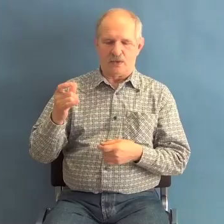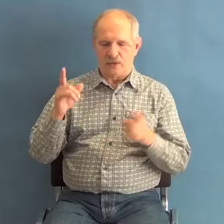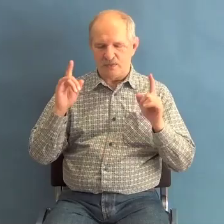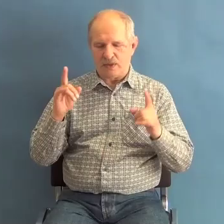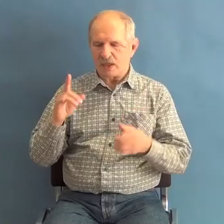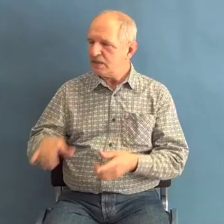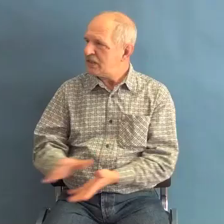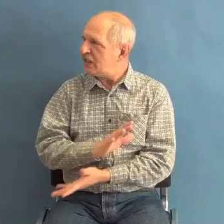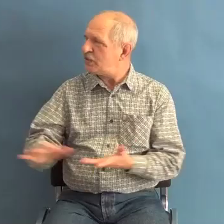Uwaga, ślisko.